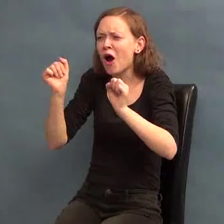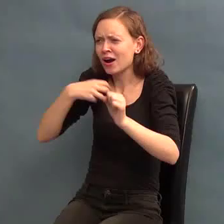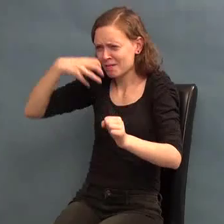Boi się.